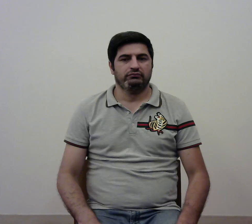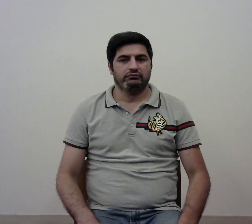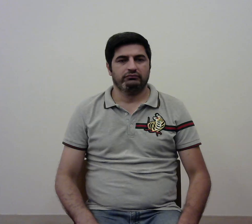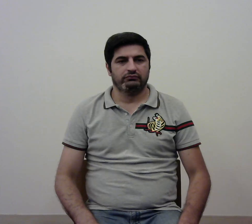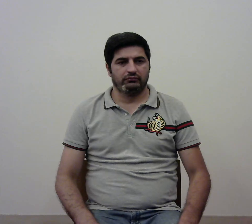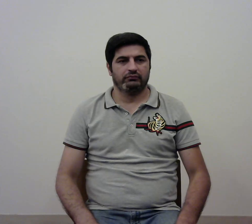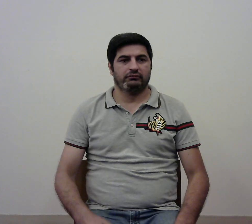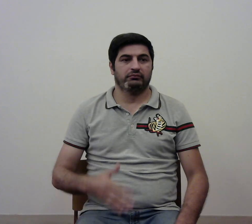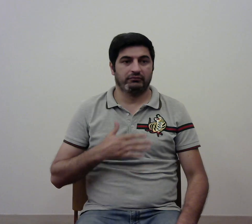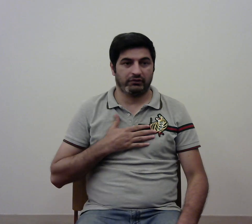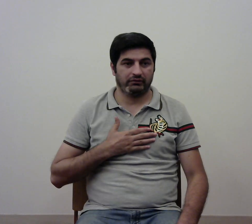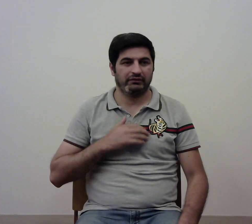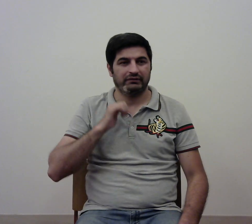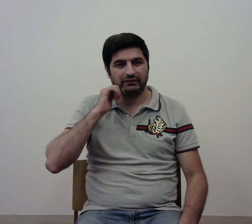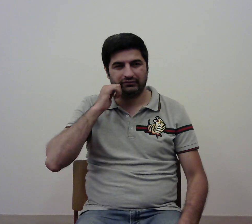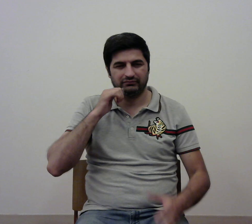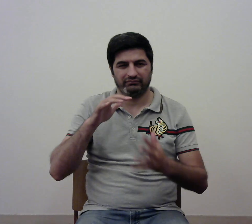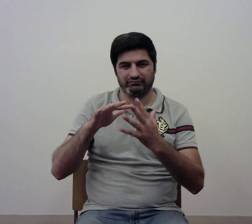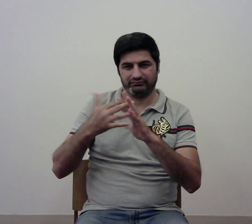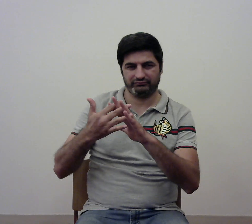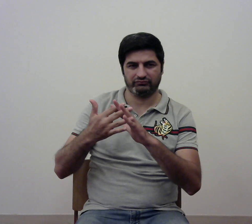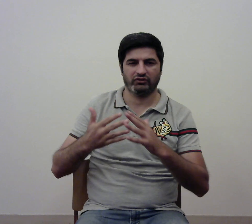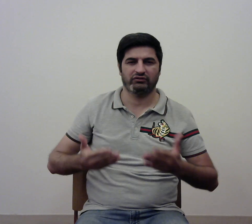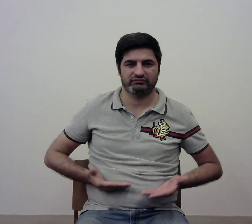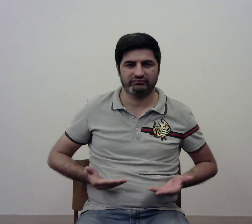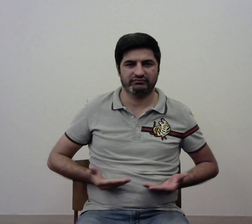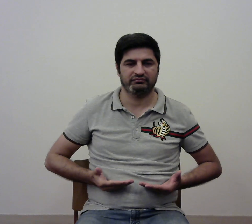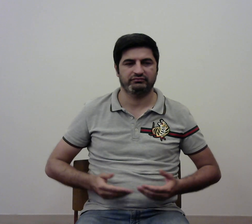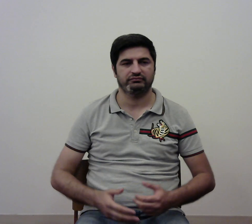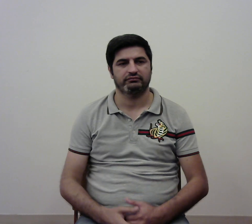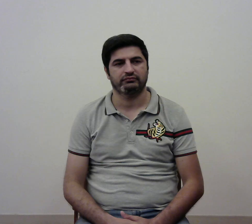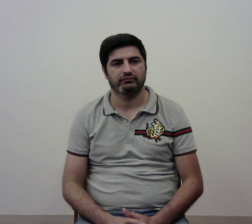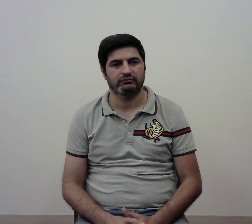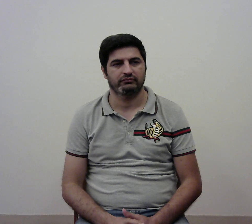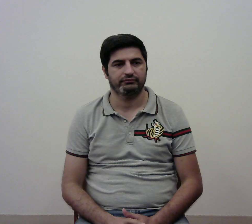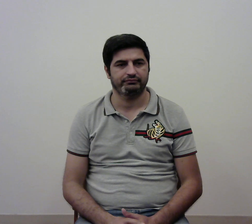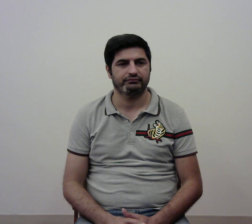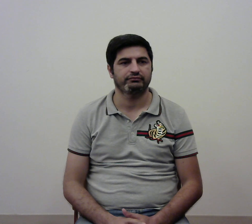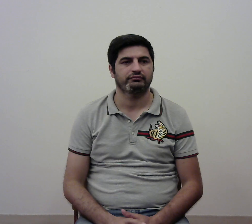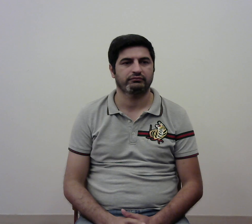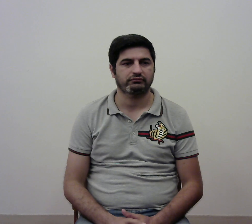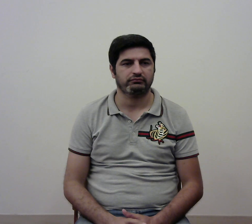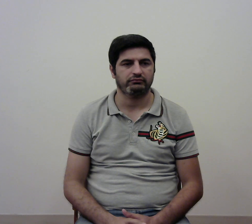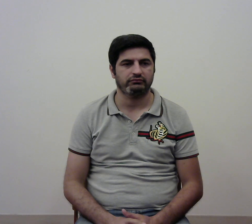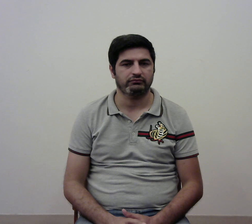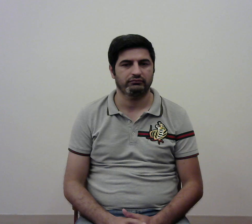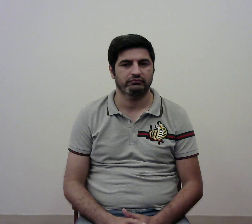Mənim nənəm kənddə yaşayır